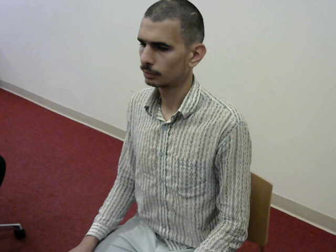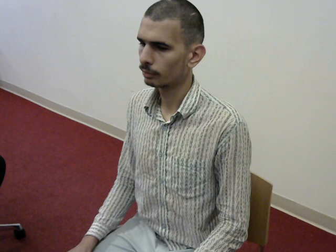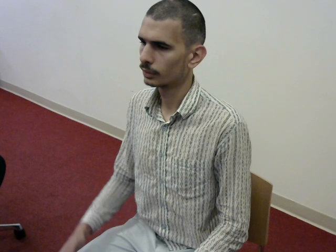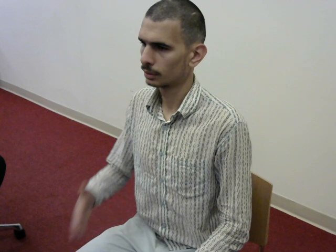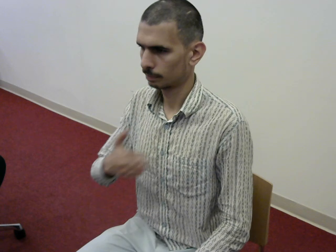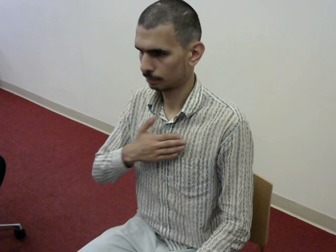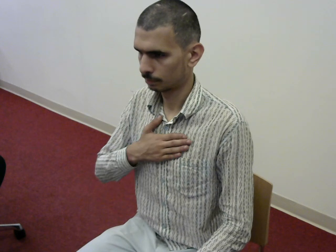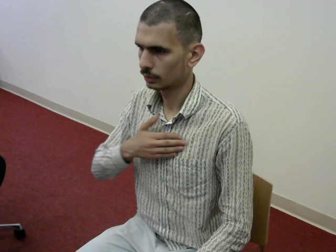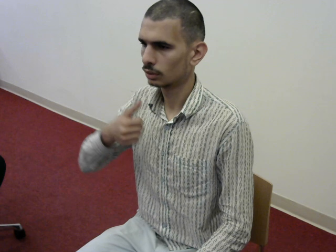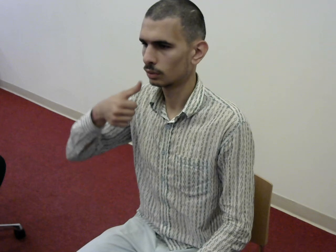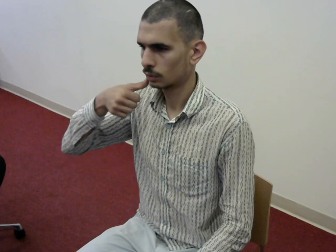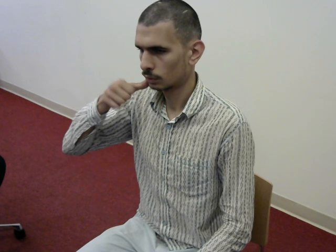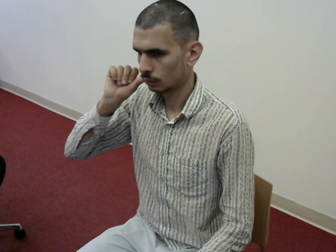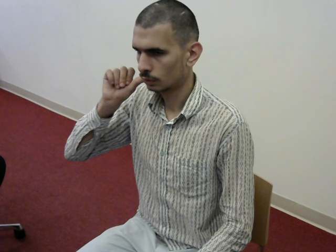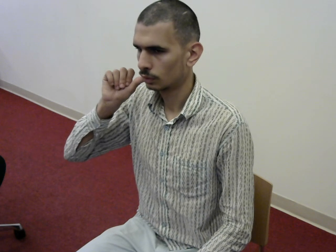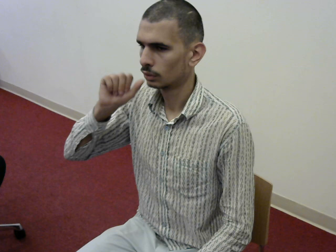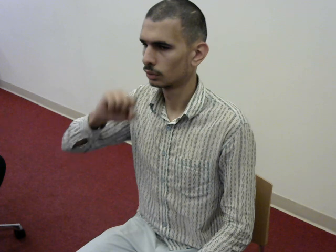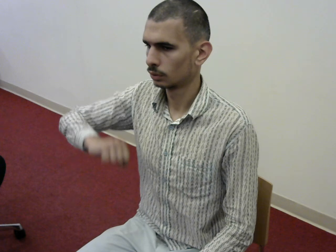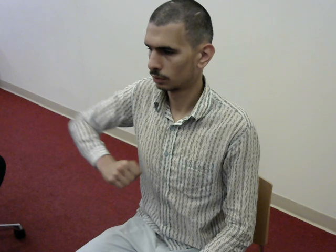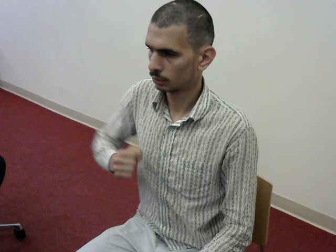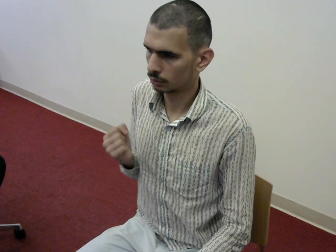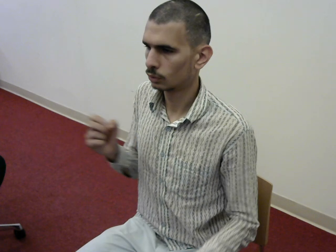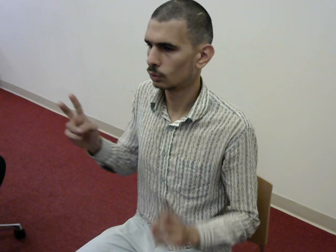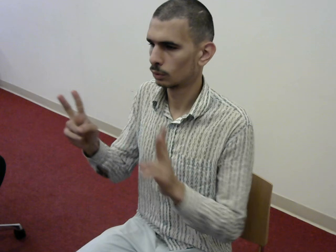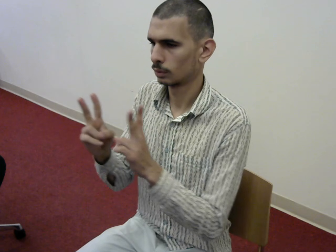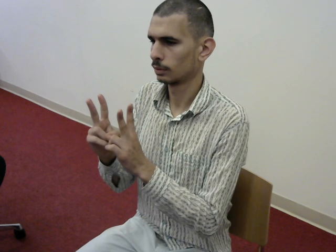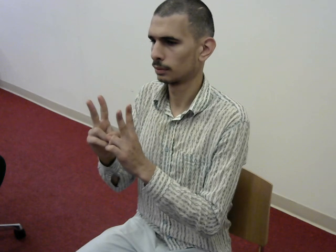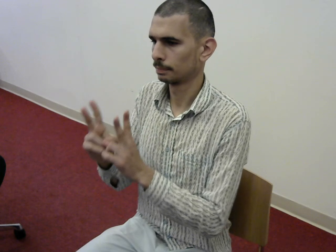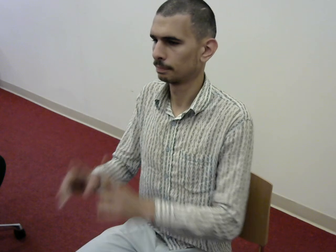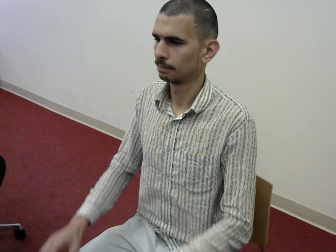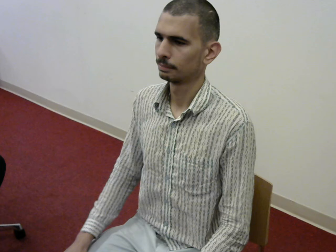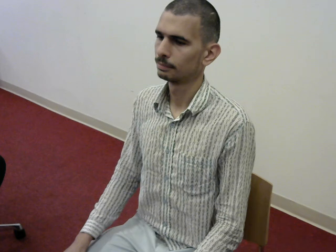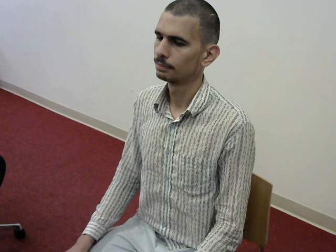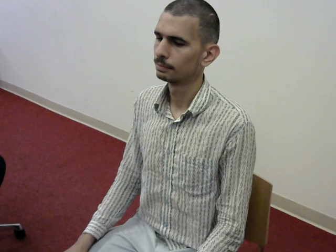Mən dünən dostlarımla görüşmüşdüm